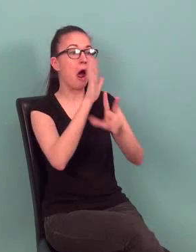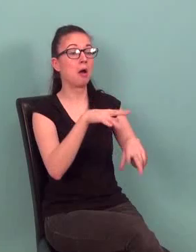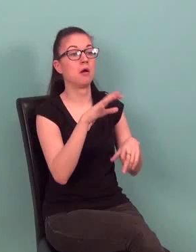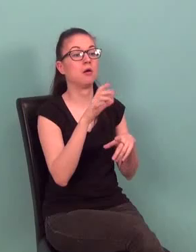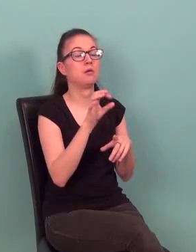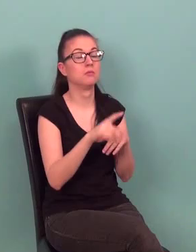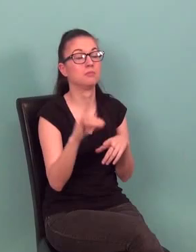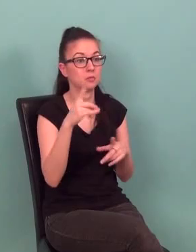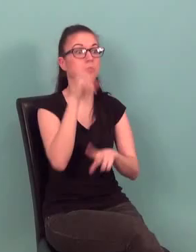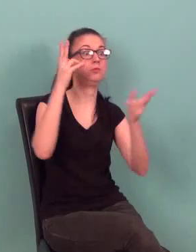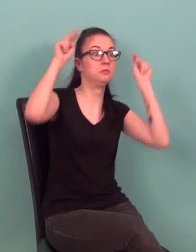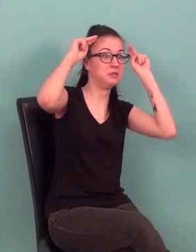Pies się przestraszył i rusza uszami.